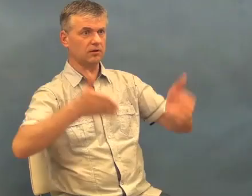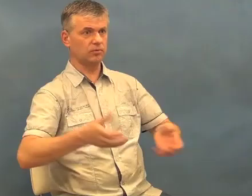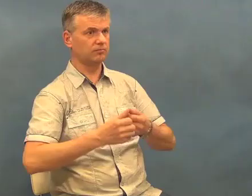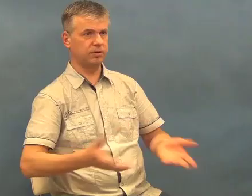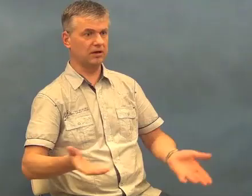Nie ma ratunku.